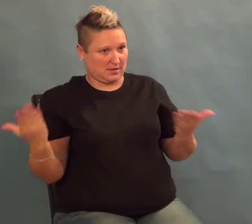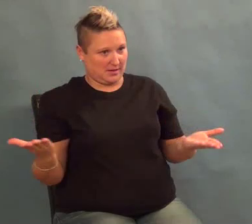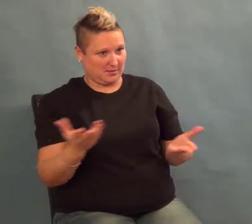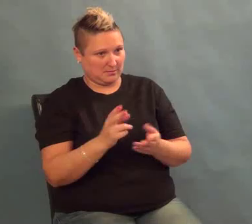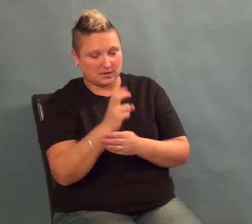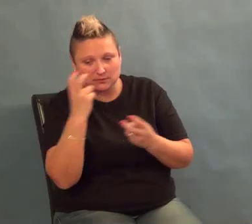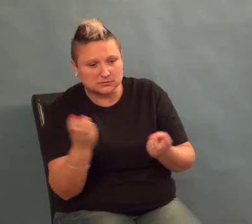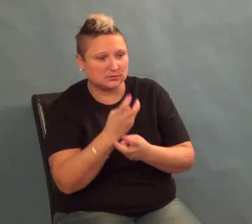Chłopiec szukał żaby.